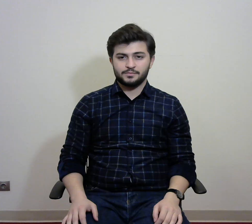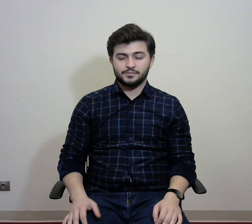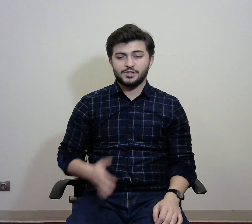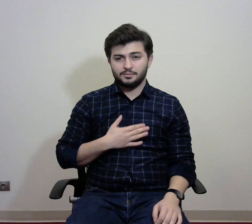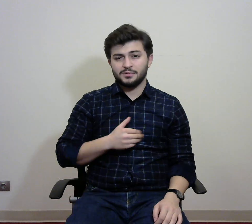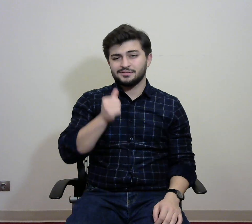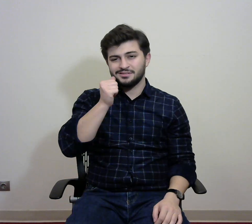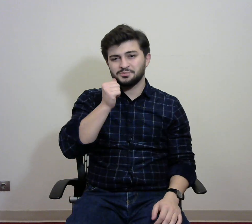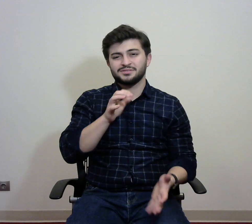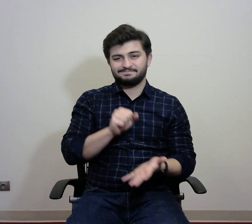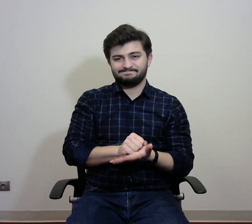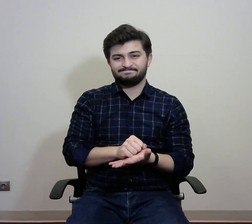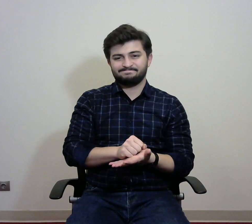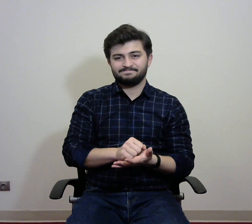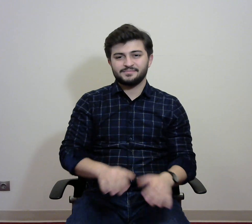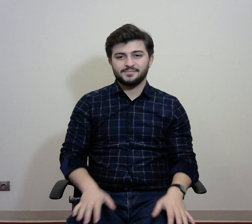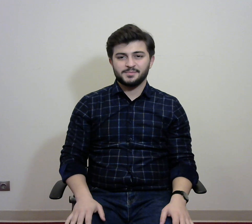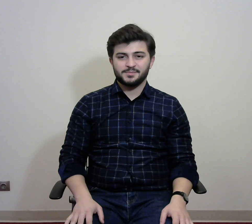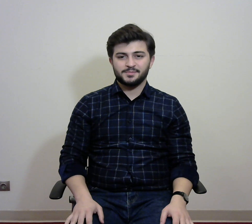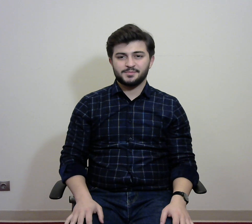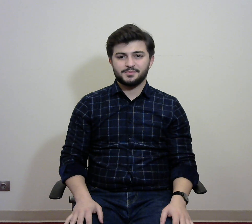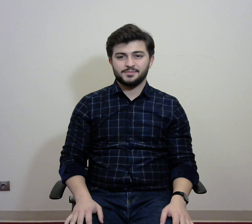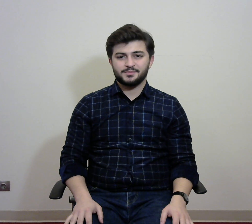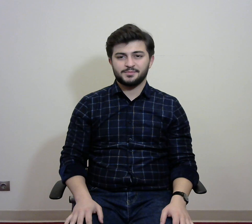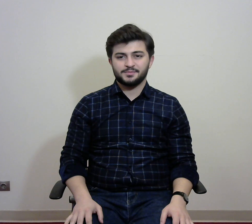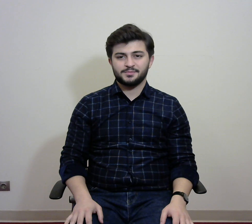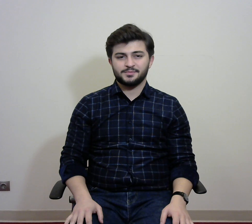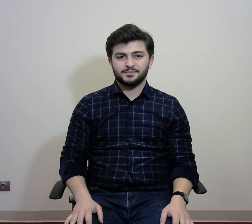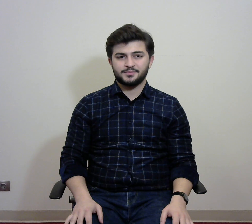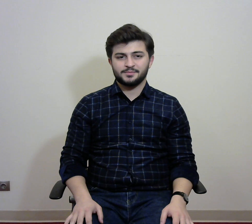Mən sabah məşğulam